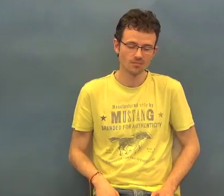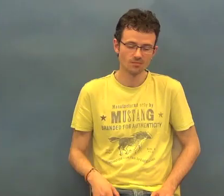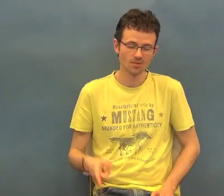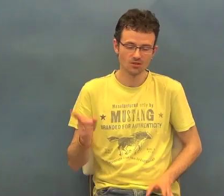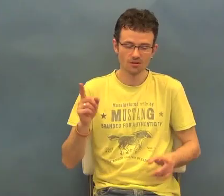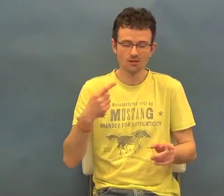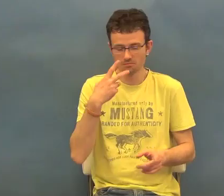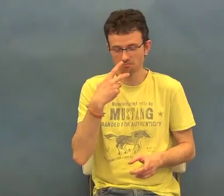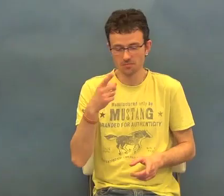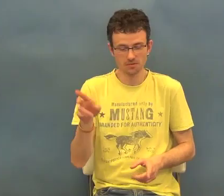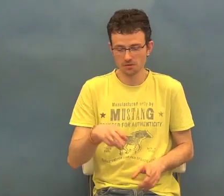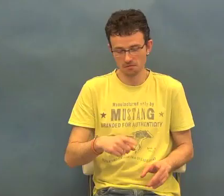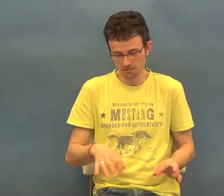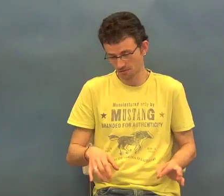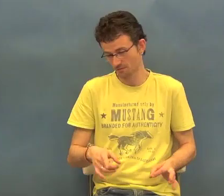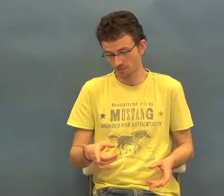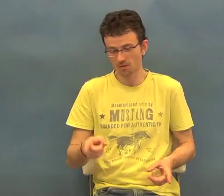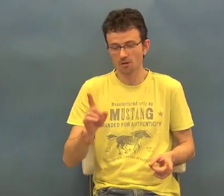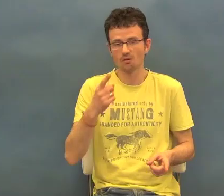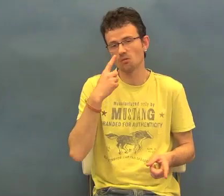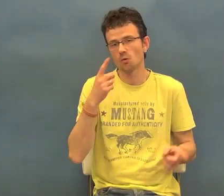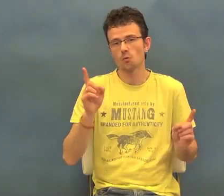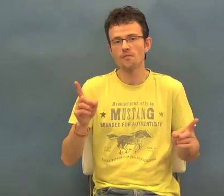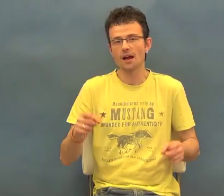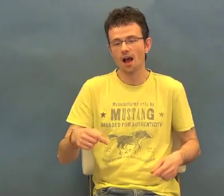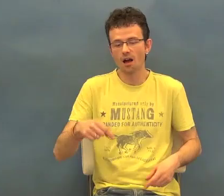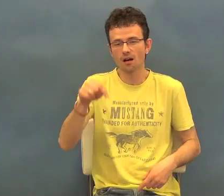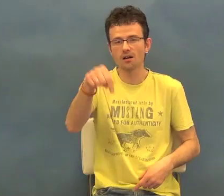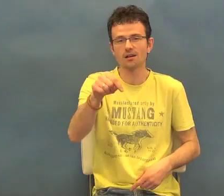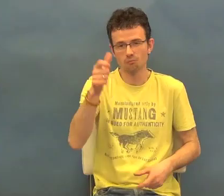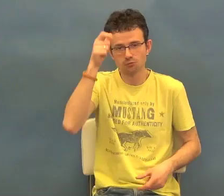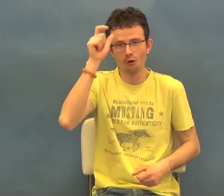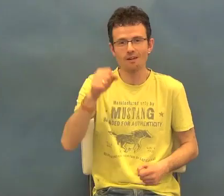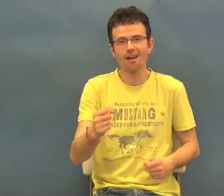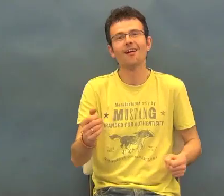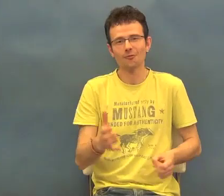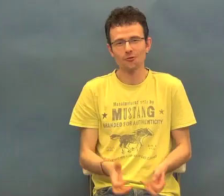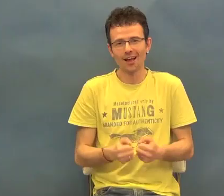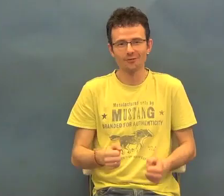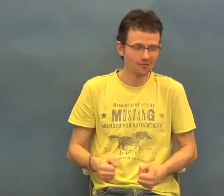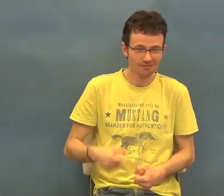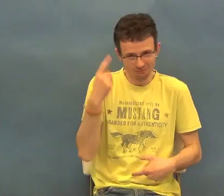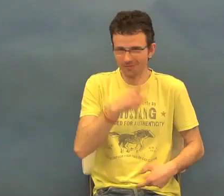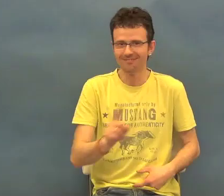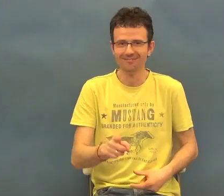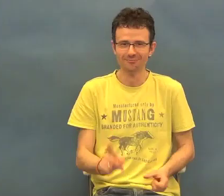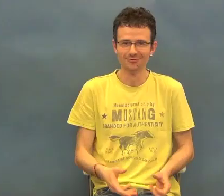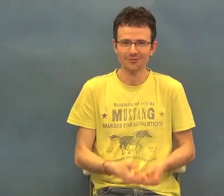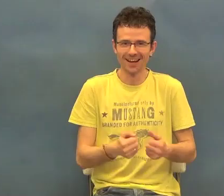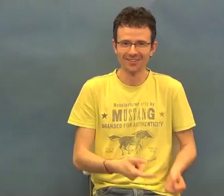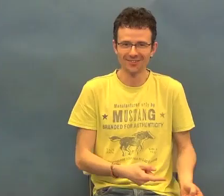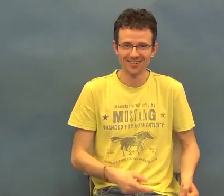Nie wiem, czy wolno czy nie, ale znak mówi, że trzeba uważać na człowieka. Ktoś tam może być i musisz tego człowieka uratować, nie można go zostawić.